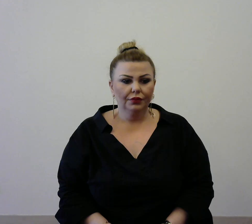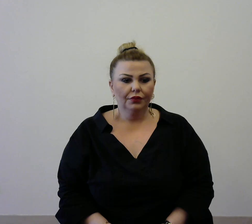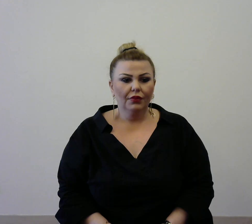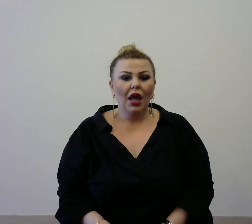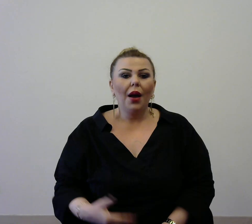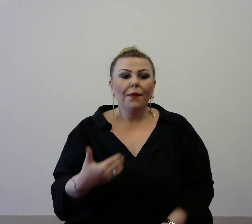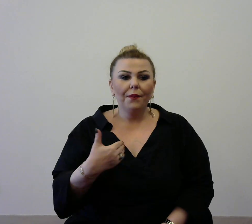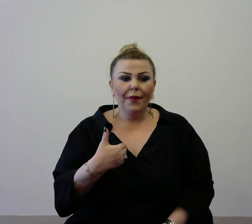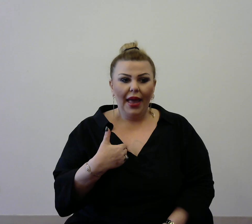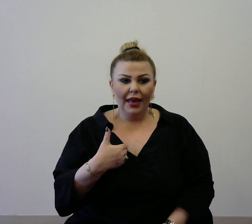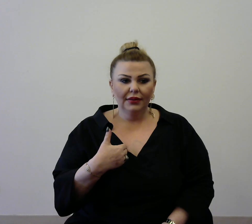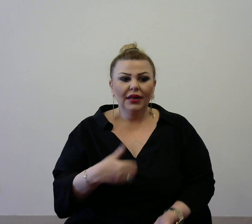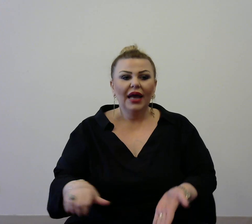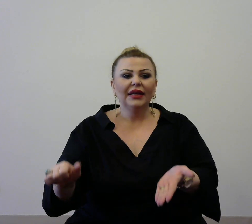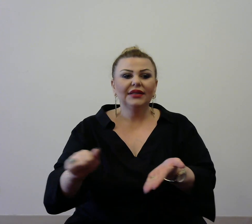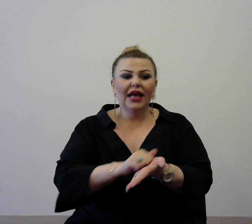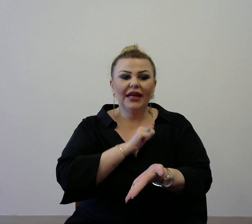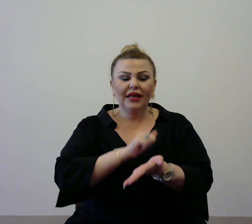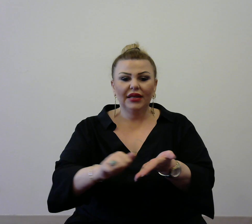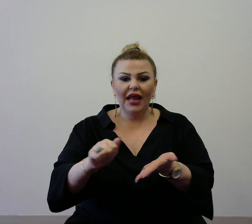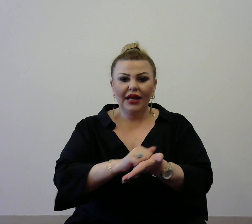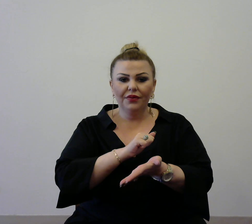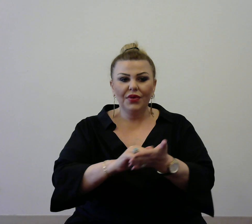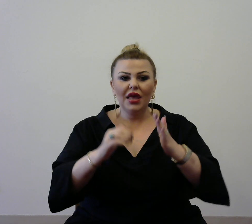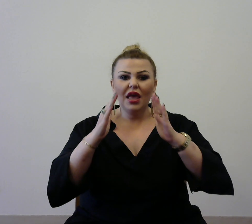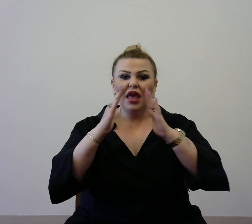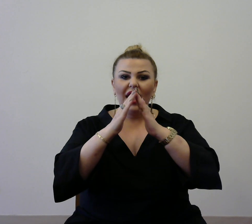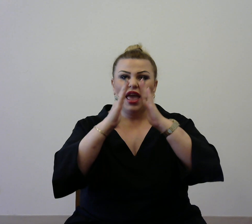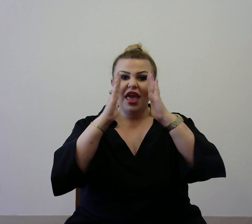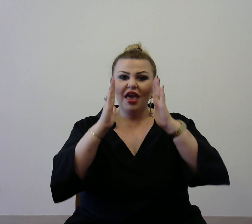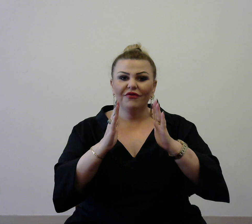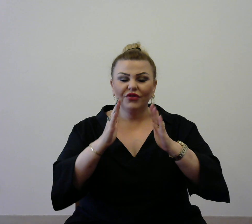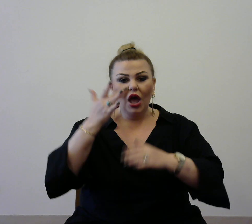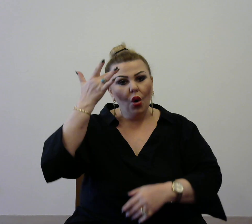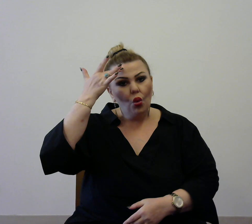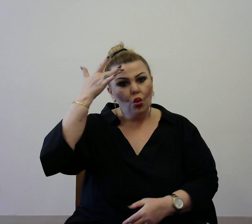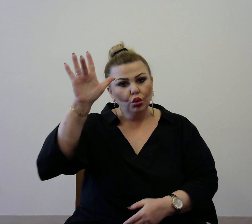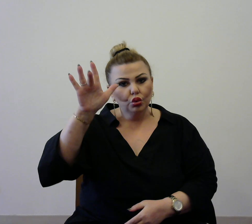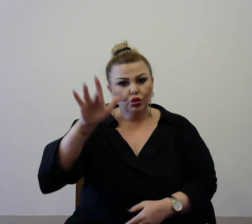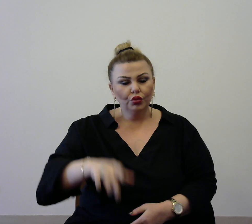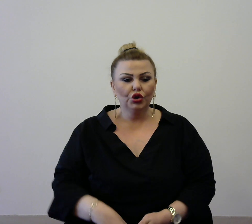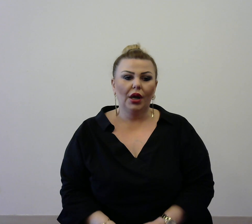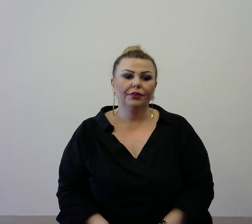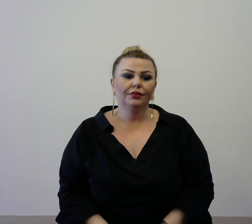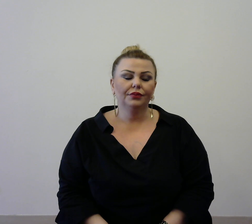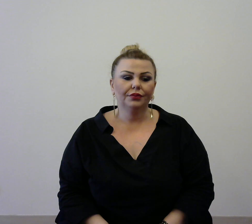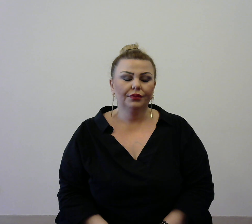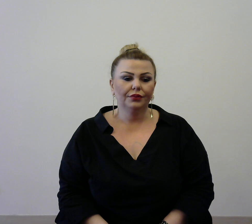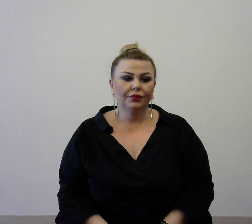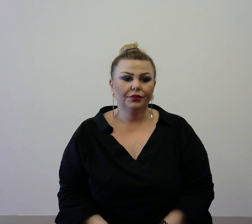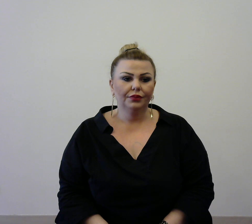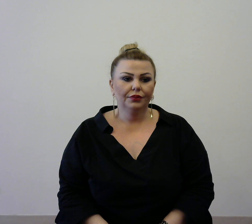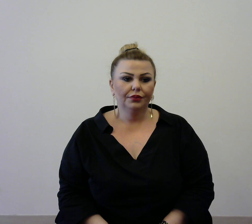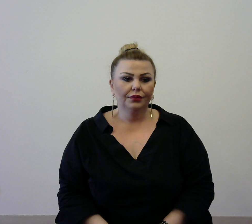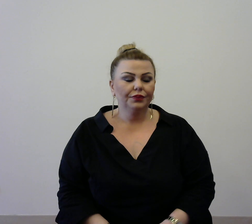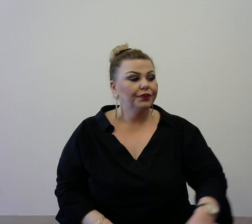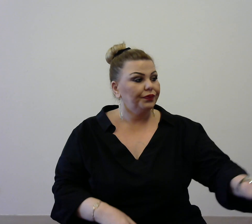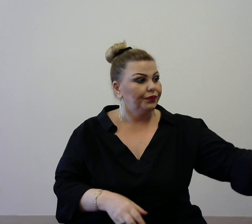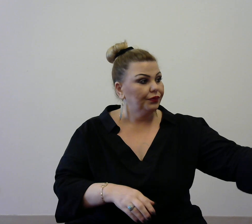Mən sənədlərimi evdə unutmuşam